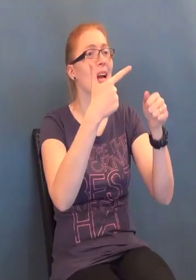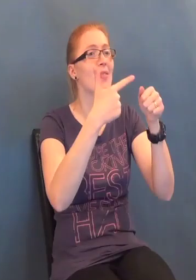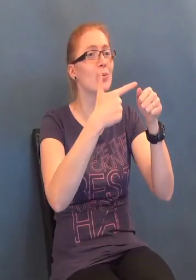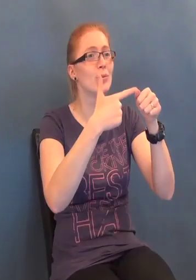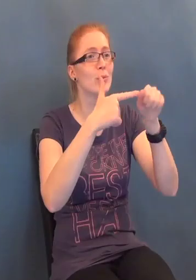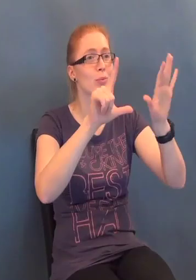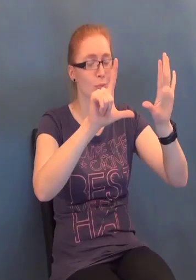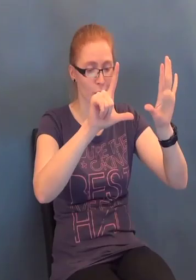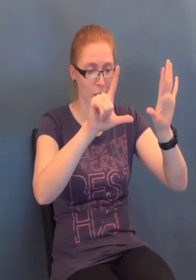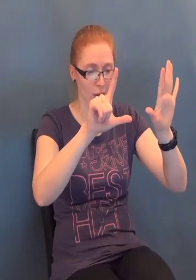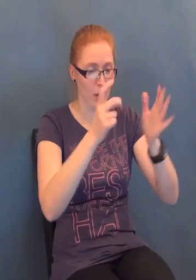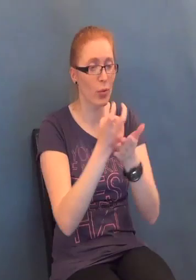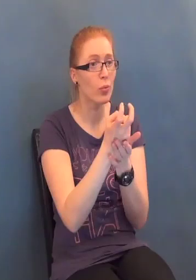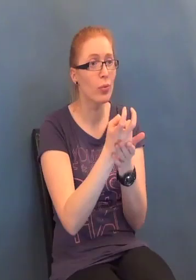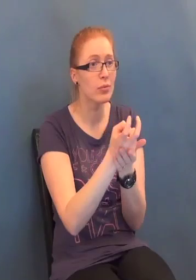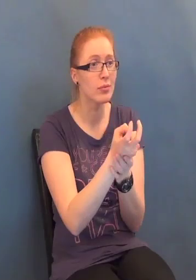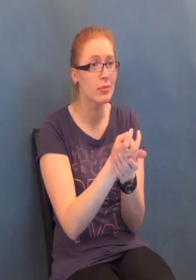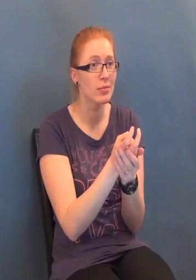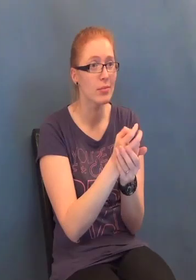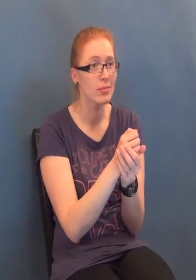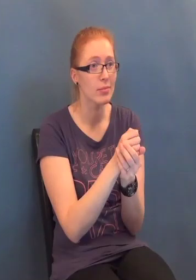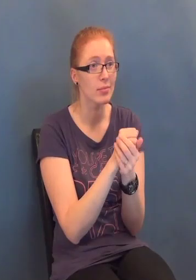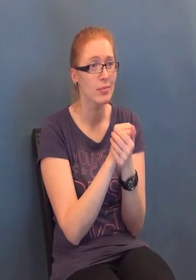Dwudziesty siódmy?